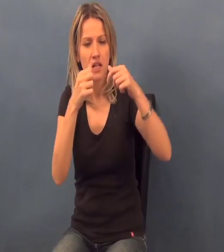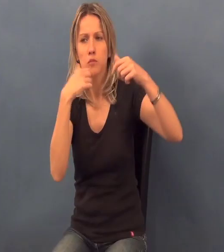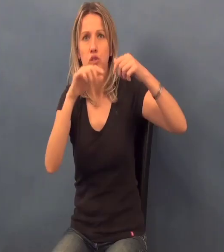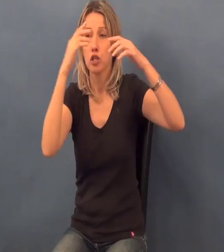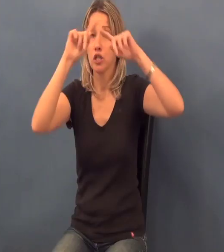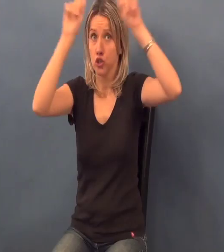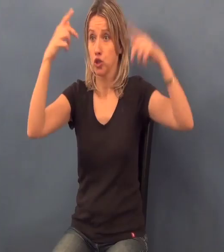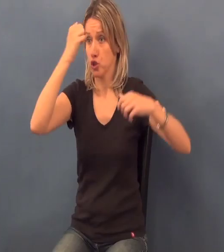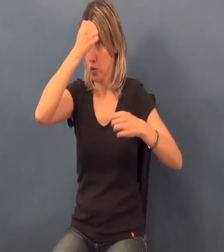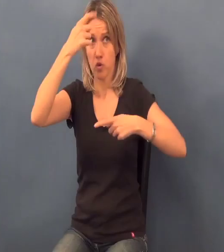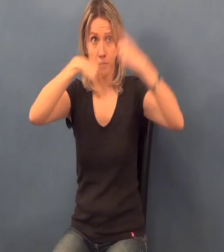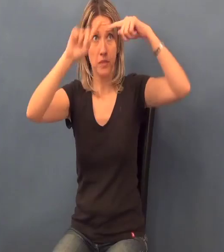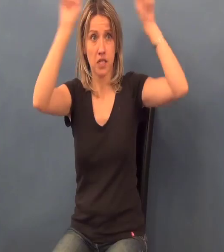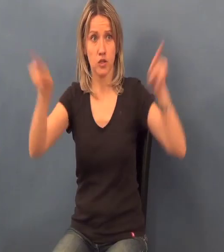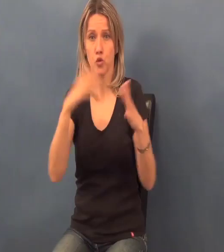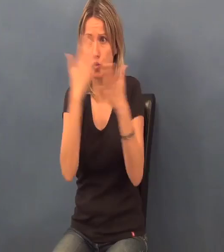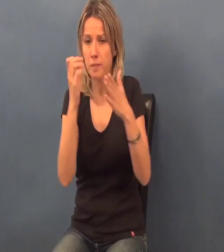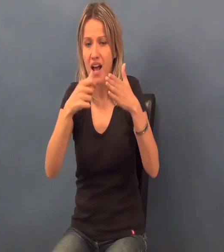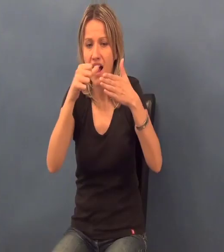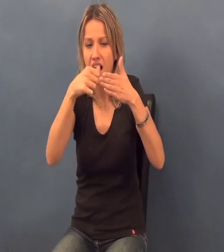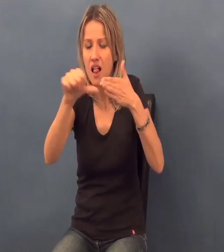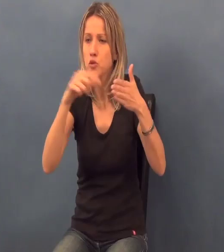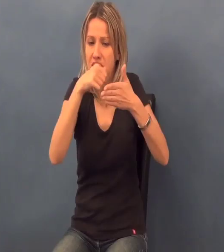Prostokątną szybę już wstawił, ale zabrakło mu kitu.